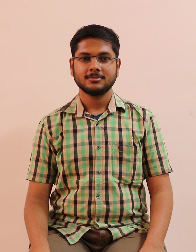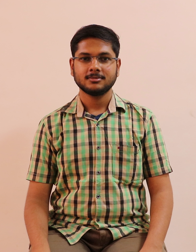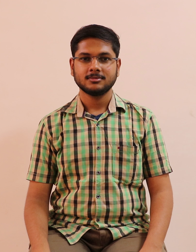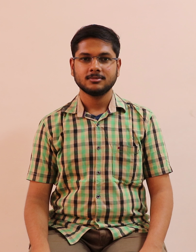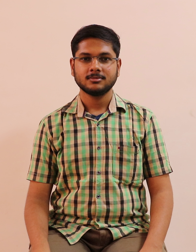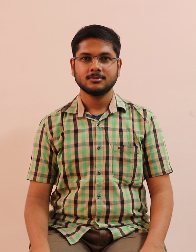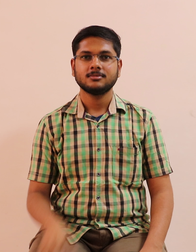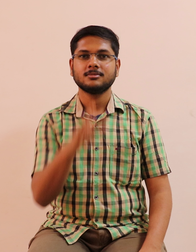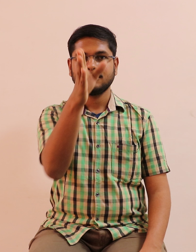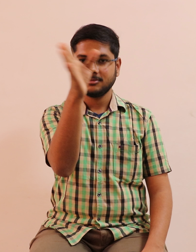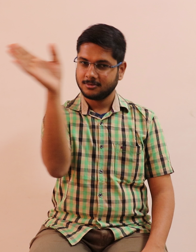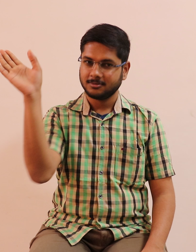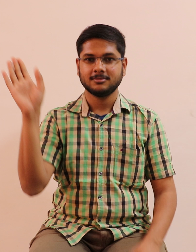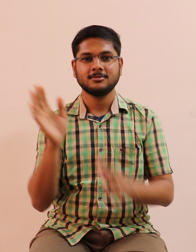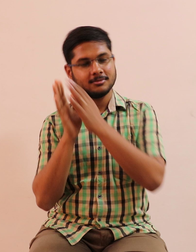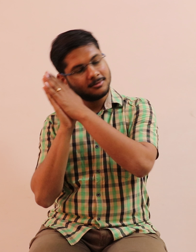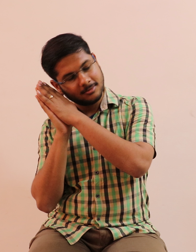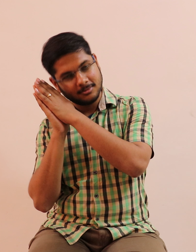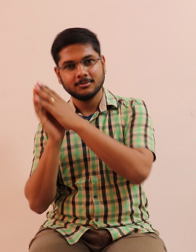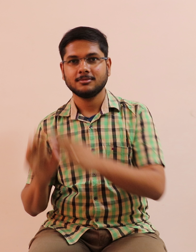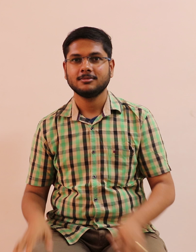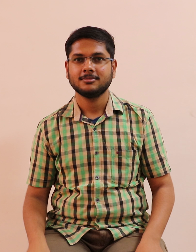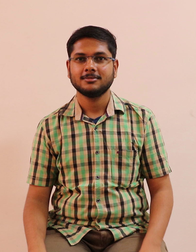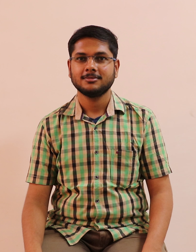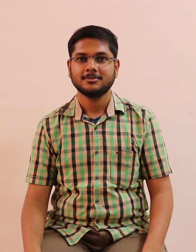go and sleep